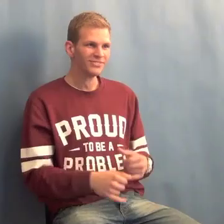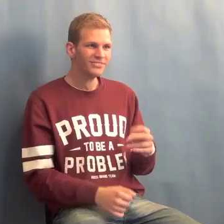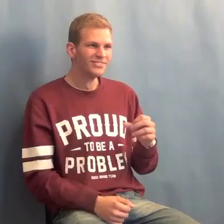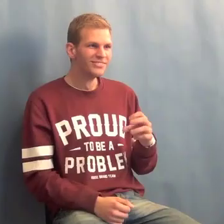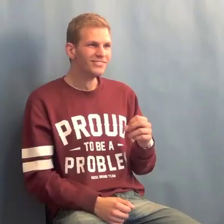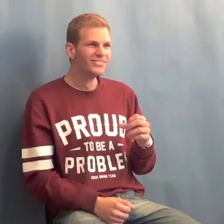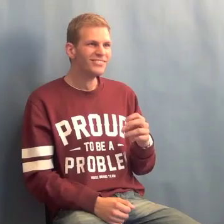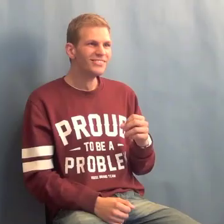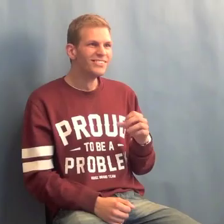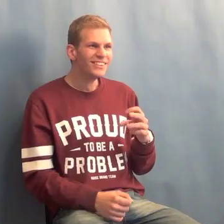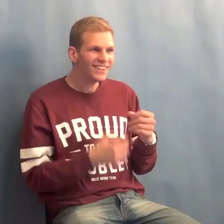Tak, tak.